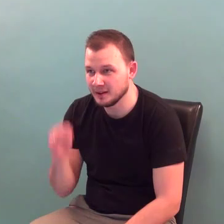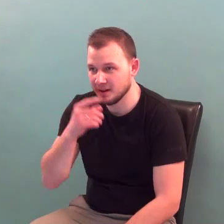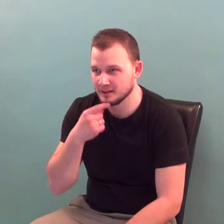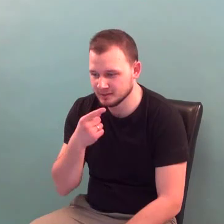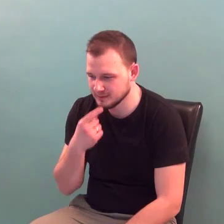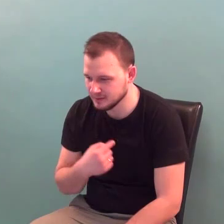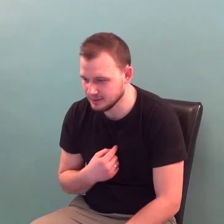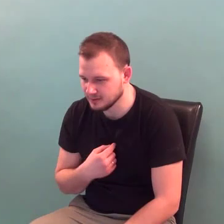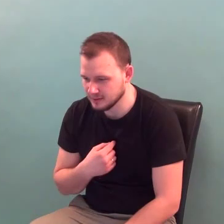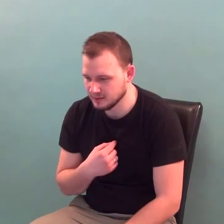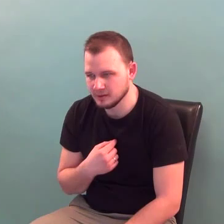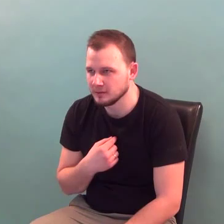Ja uczę się języka.